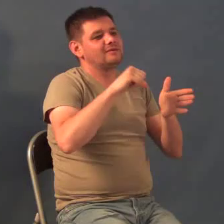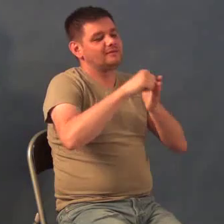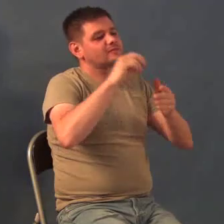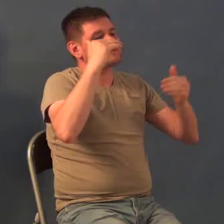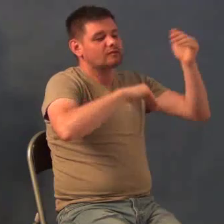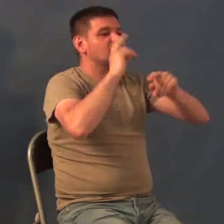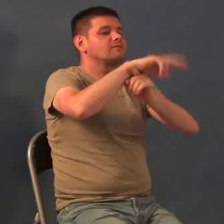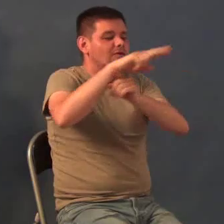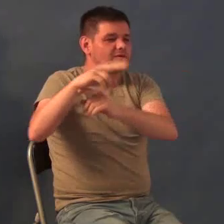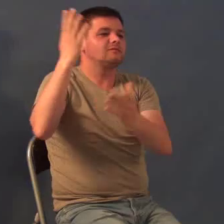Wycieczka w góry, zwiedzanie.